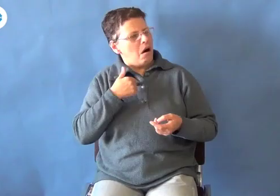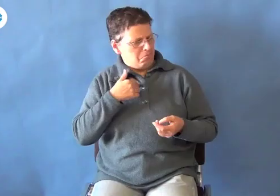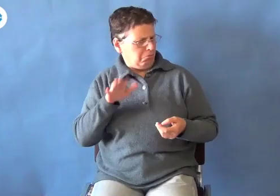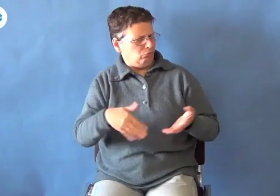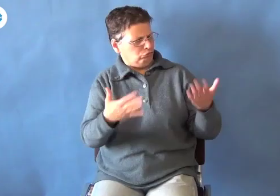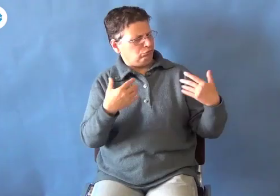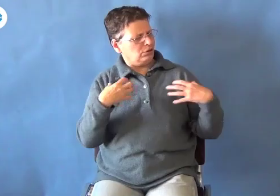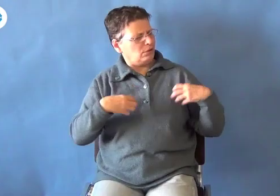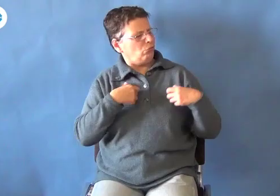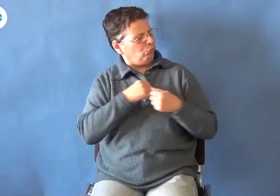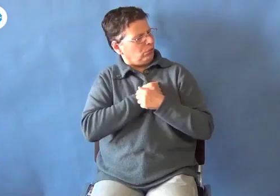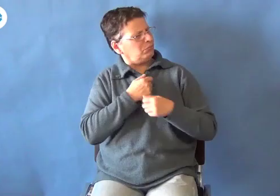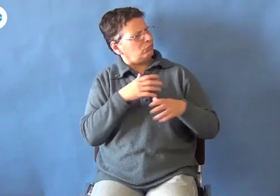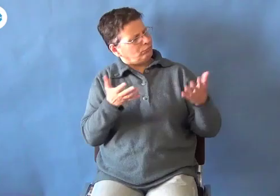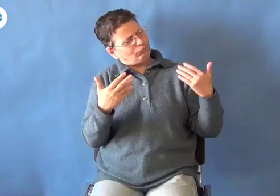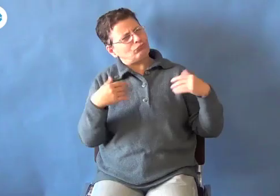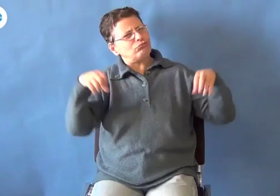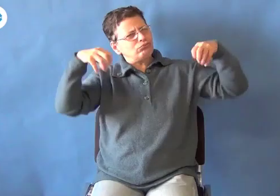A ja kocham zwierzęta.